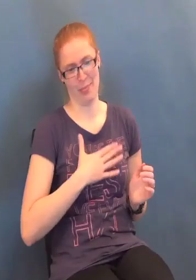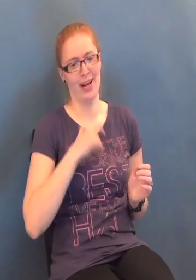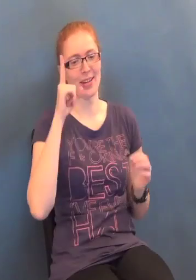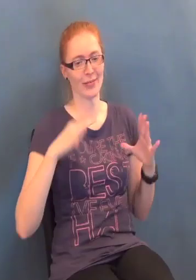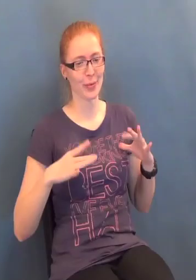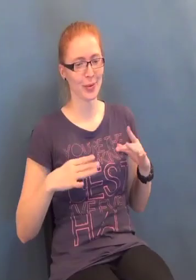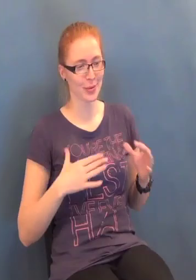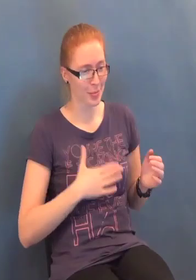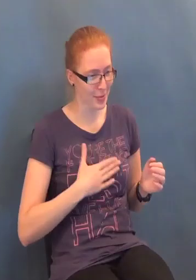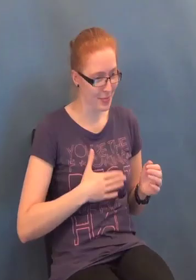Mam wolną sobotę rano.